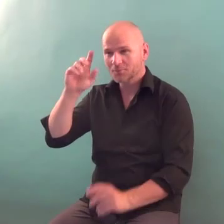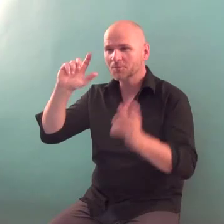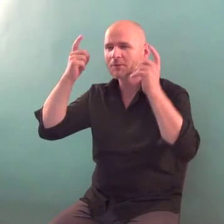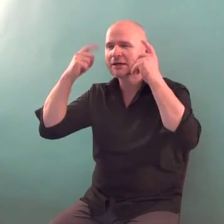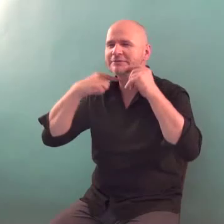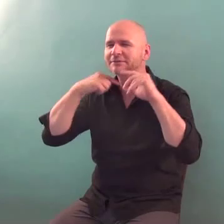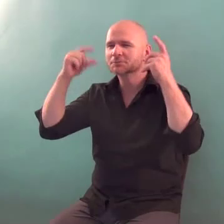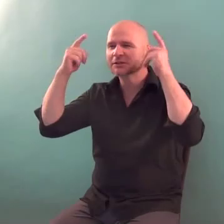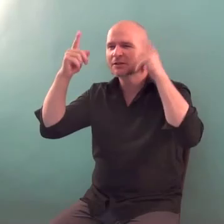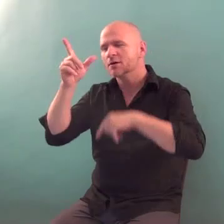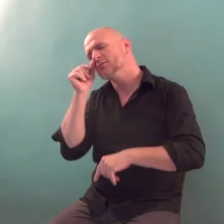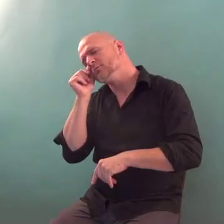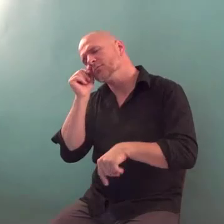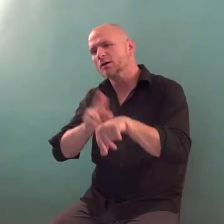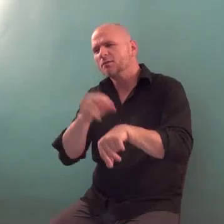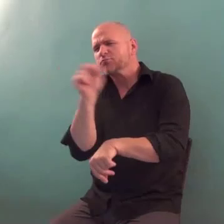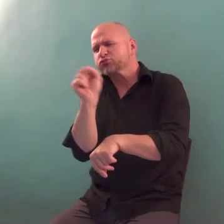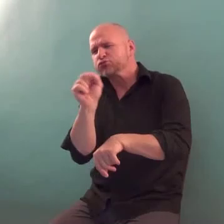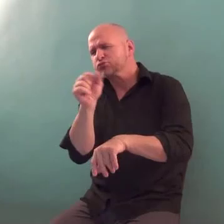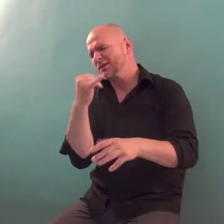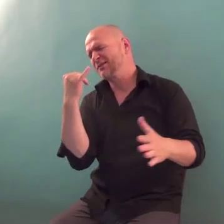Myszka Miki śpi, a budzik dzwoni.